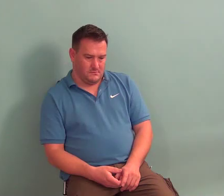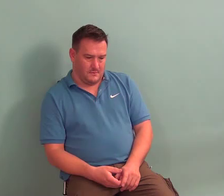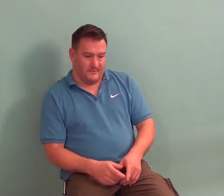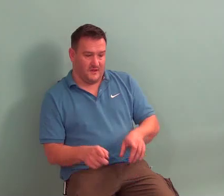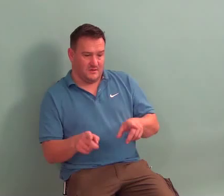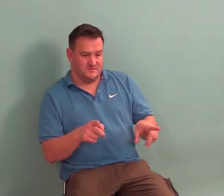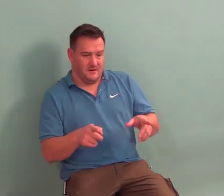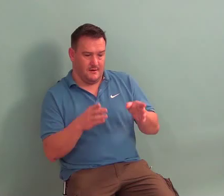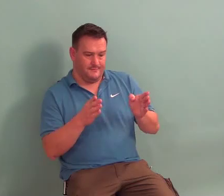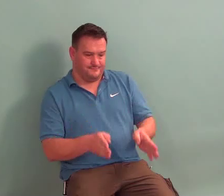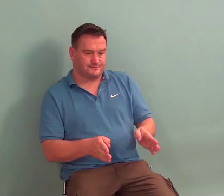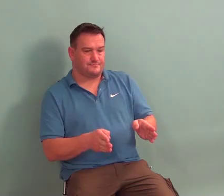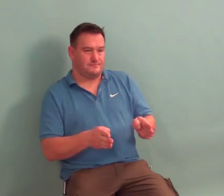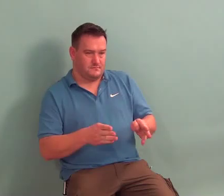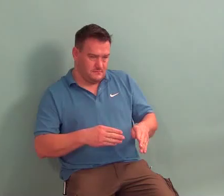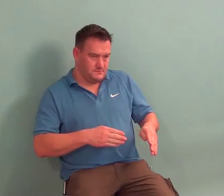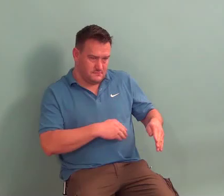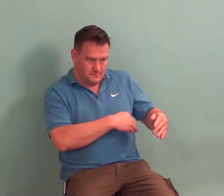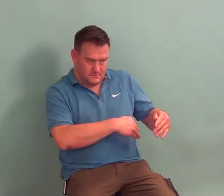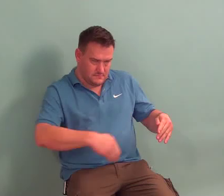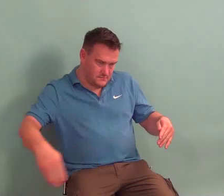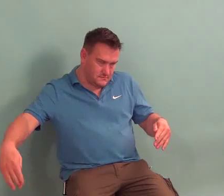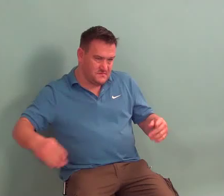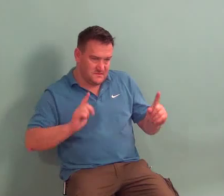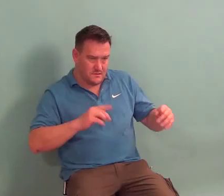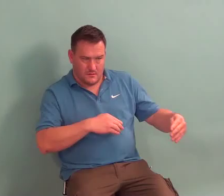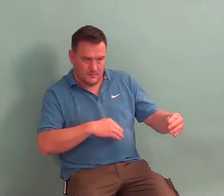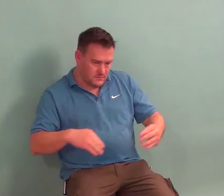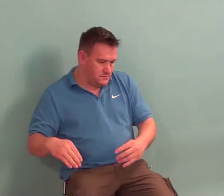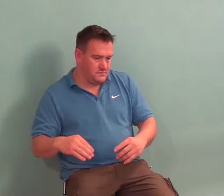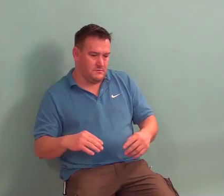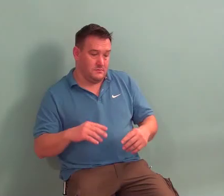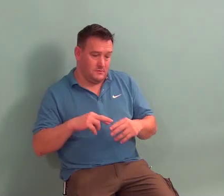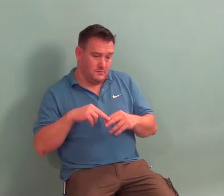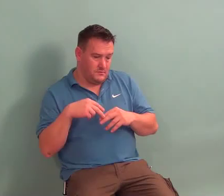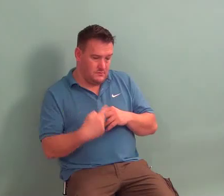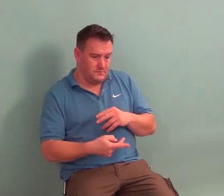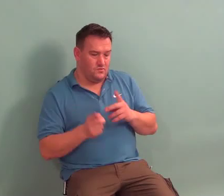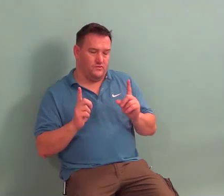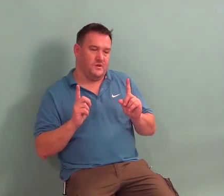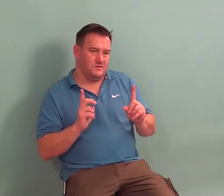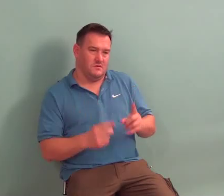Znak mówi, że trzeba uważać na krawężnik na peronie, żeby nie spaść z peronu.